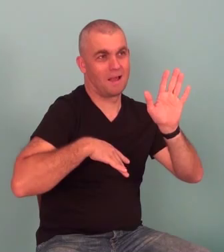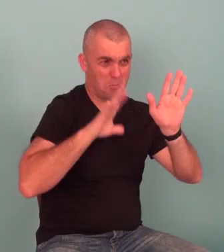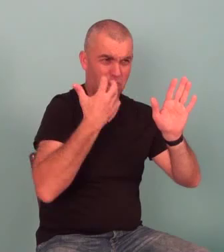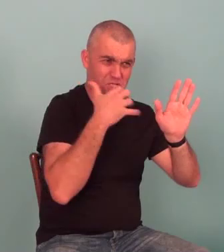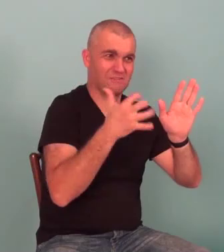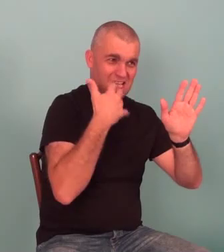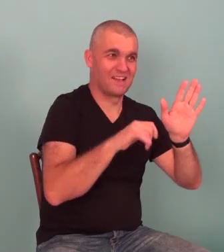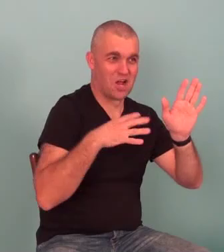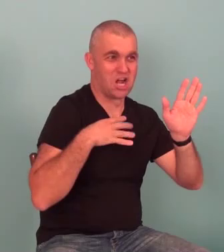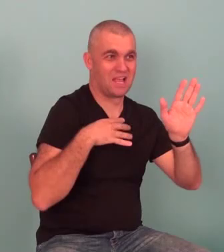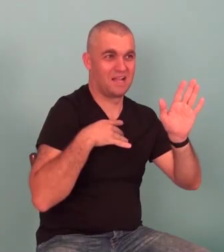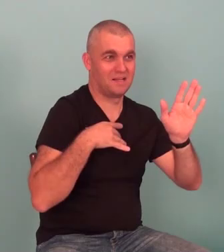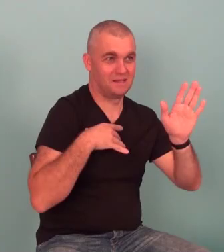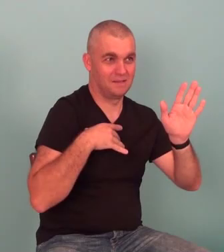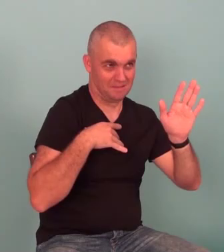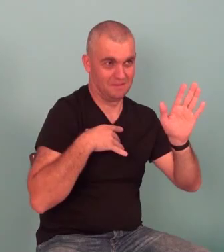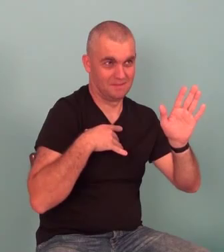Może wcześniej będę wolny.